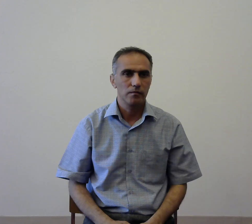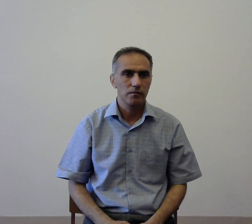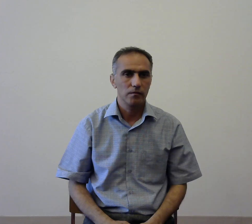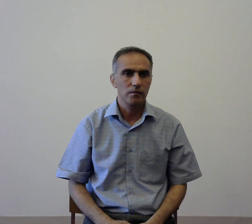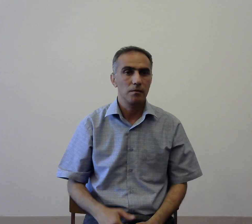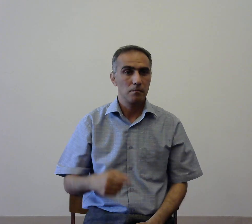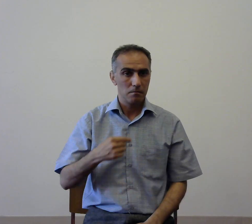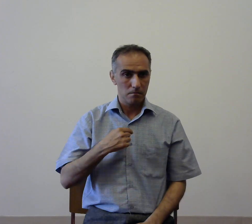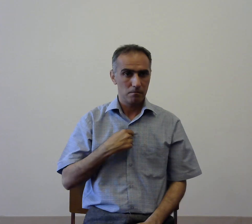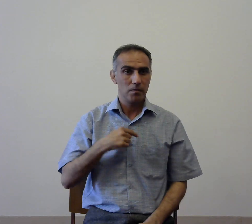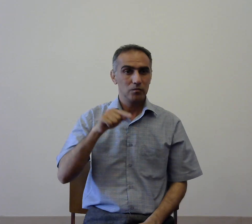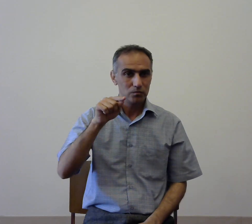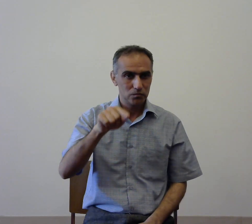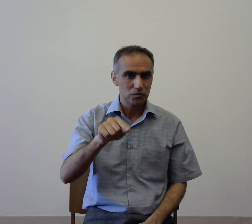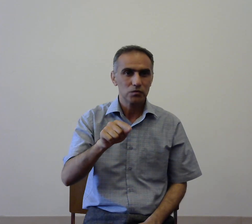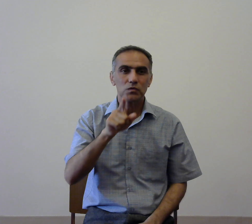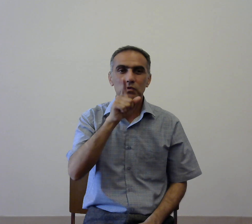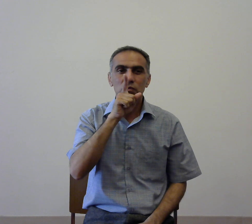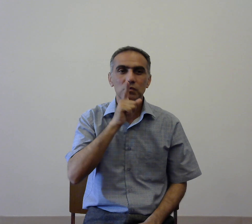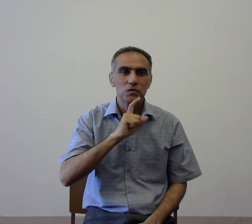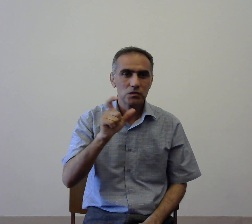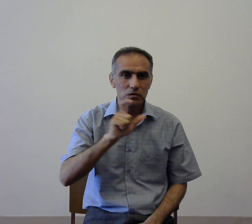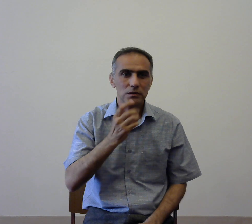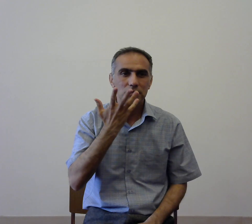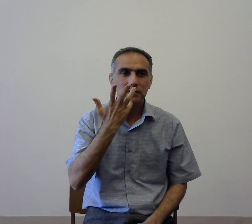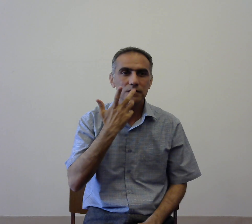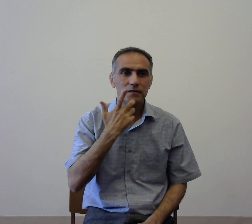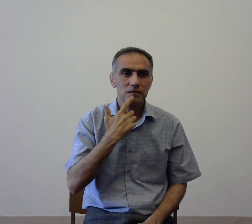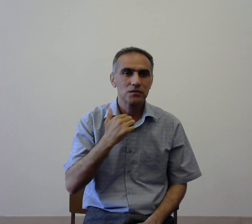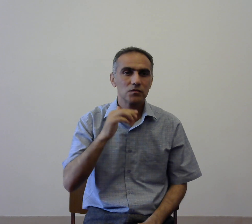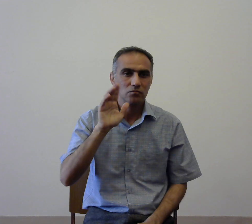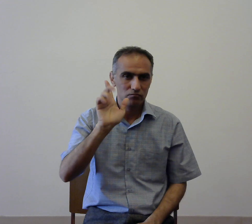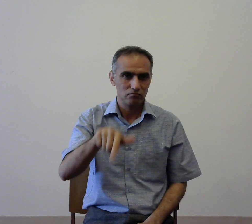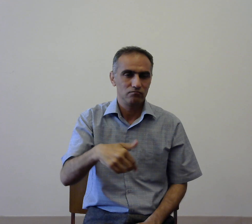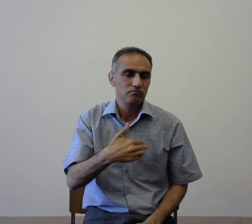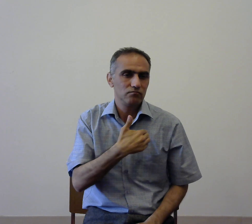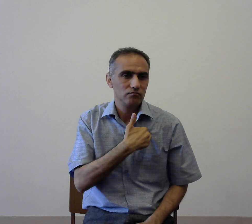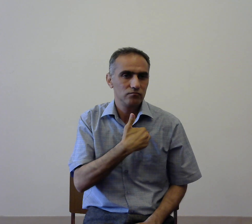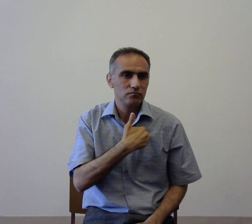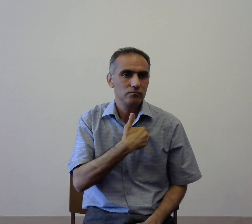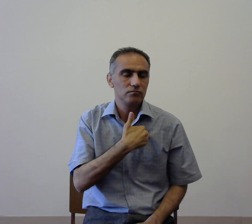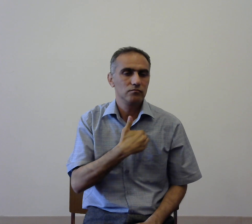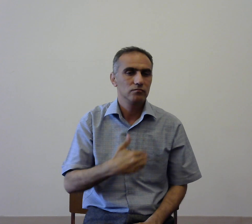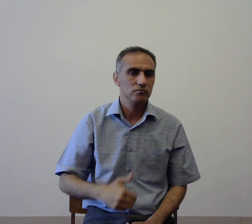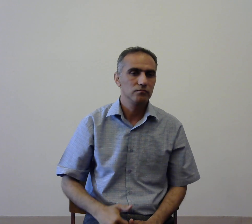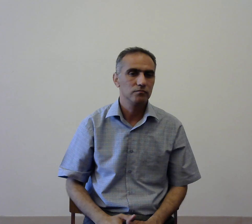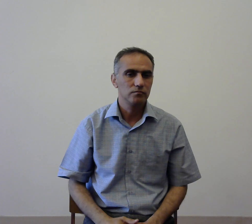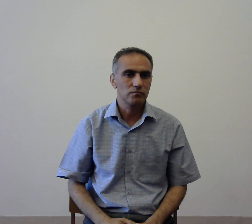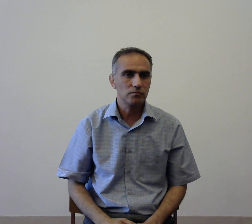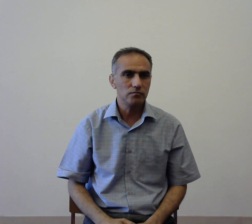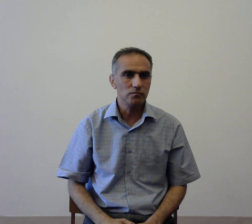Mən bunun göy rəngdə olanını istəyirəm